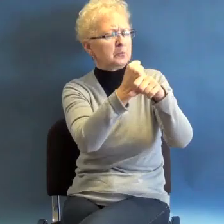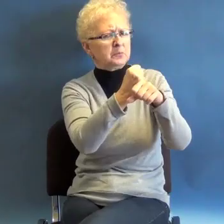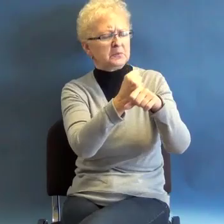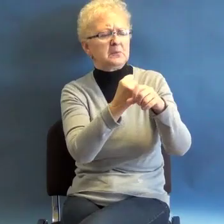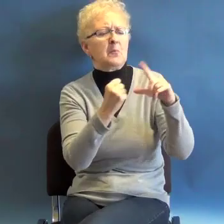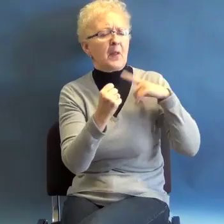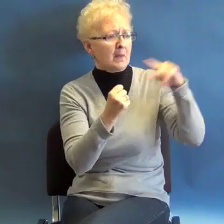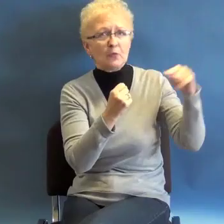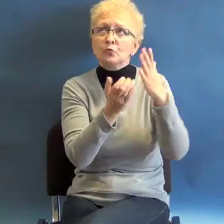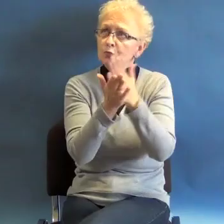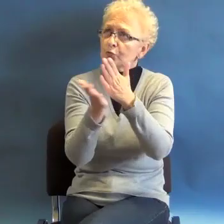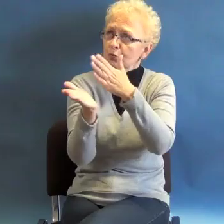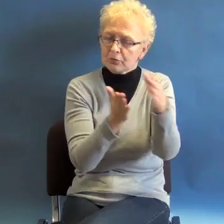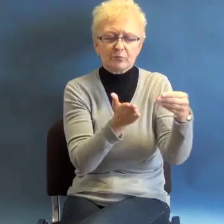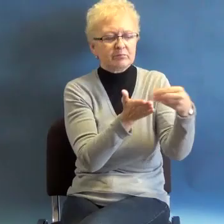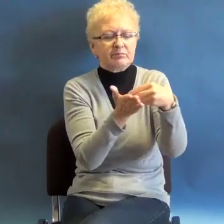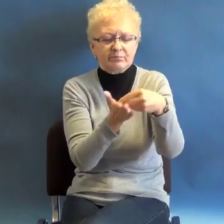Szyba jest gotowa, pani płaci.